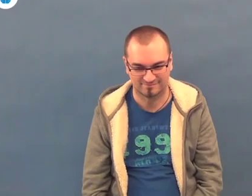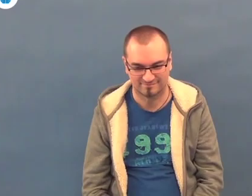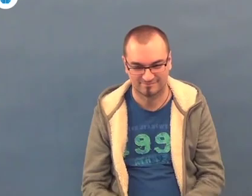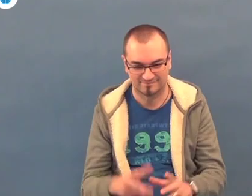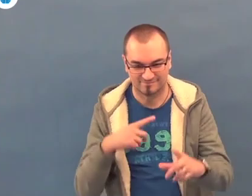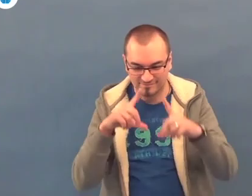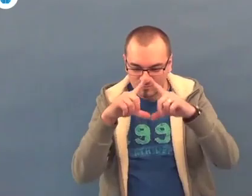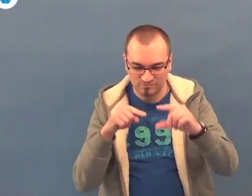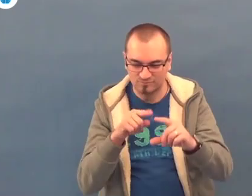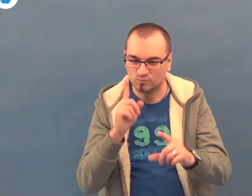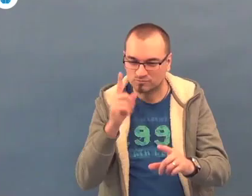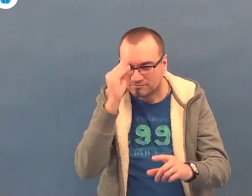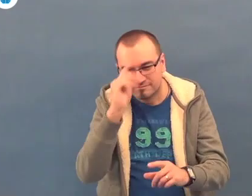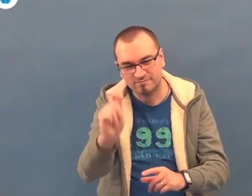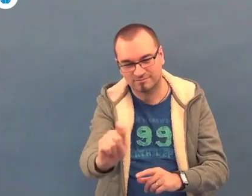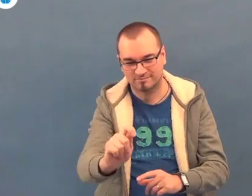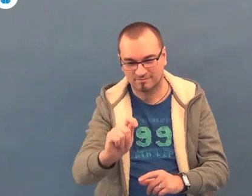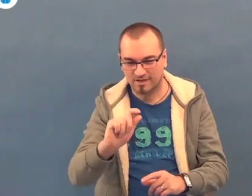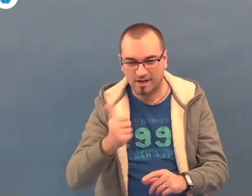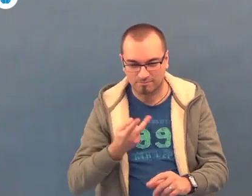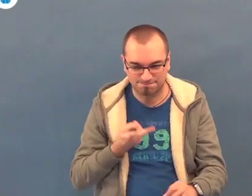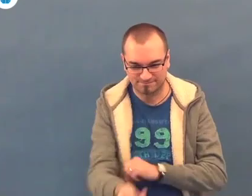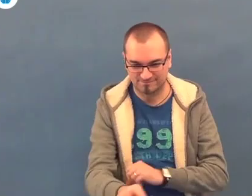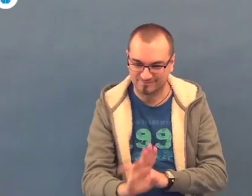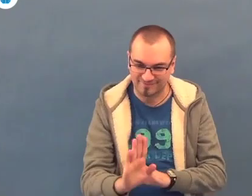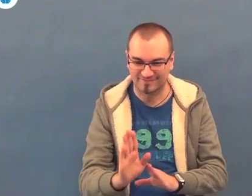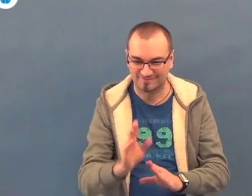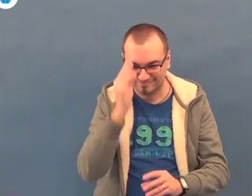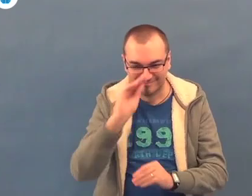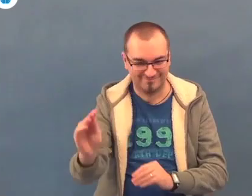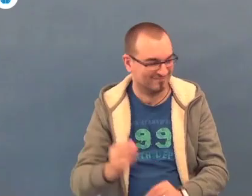Trójkąt informuje o niebezpieczeństwie upadku.